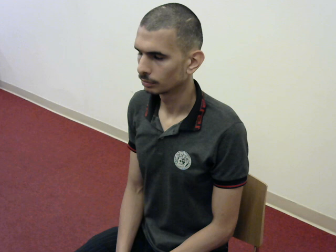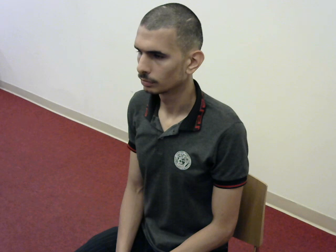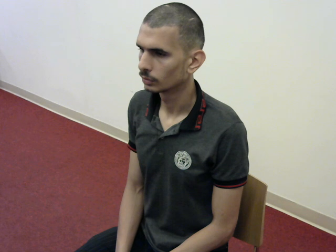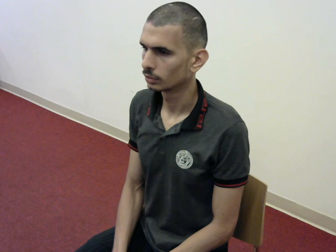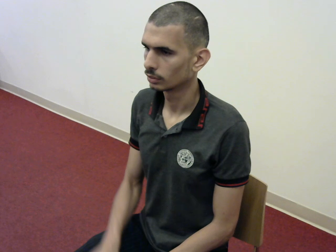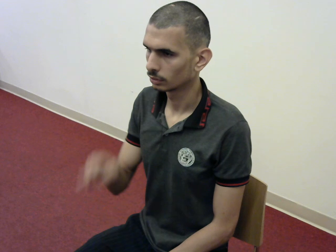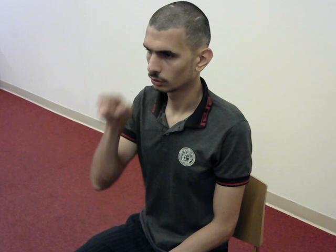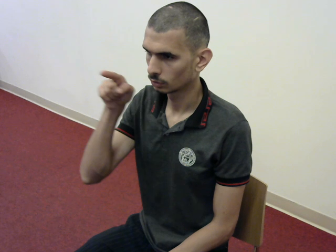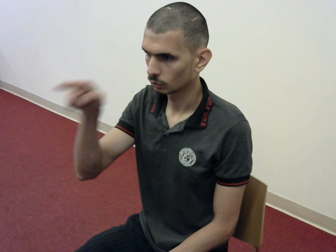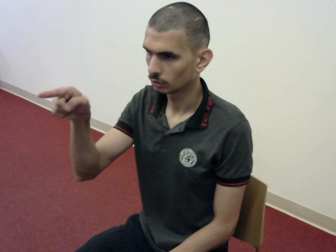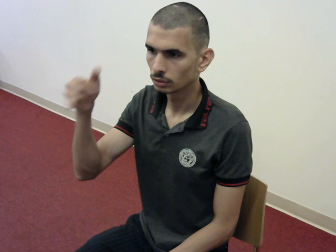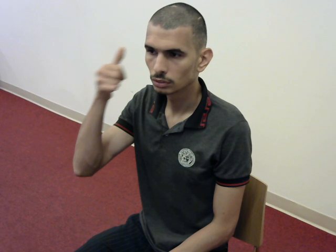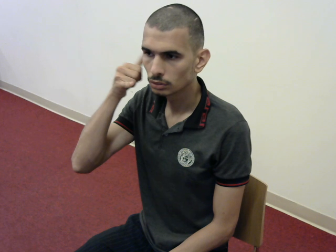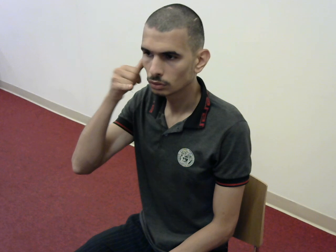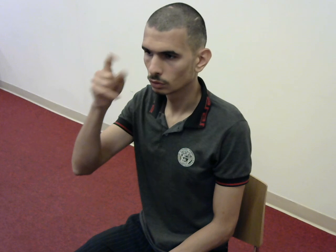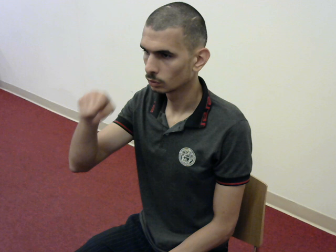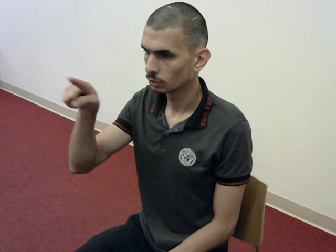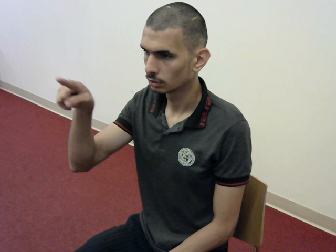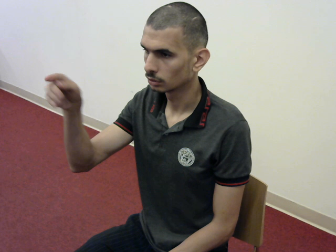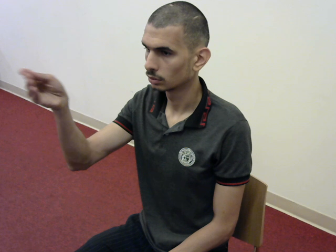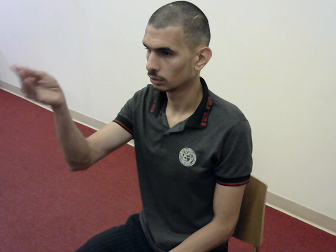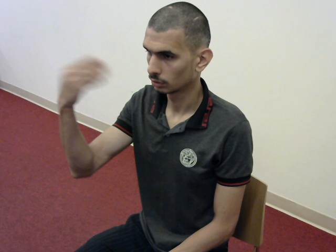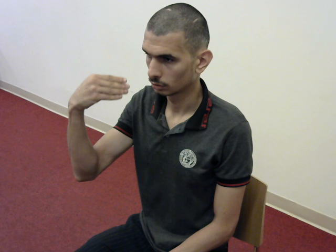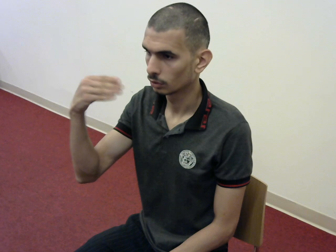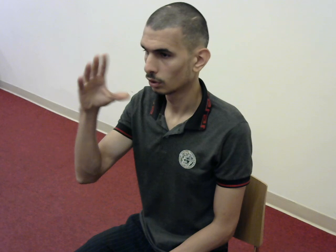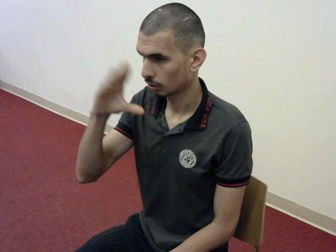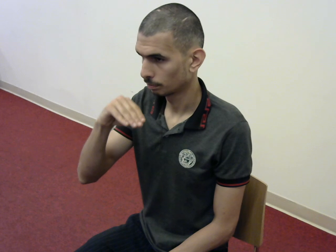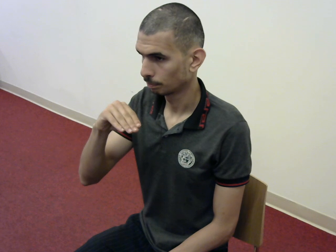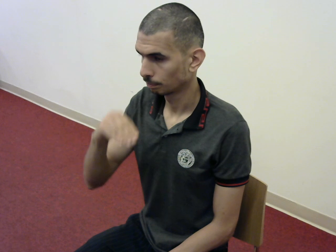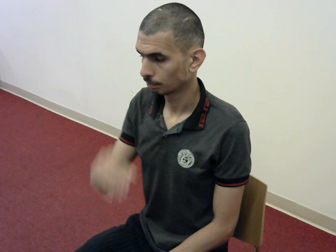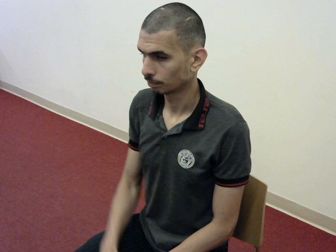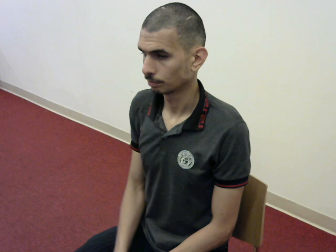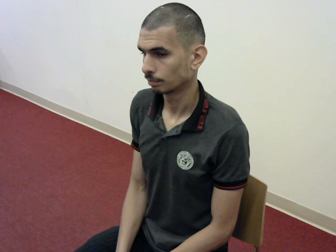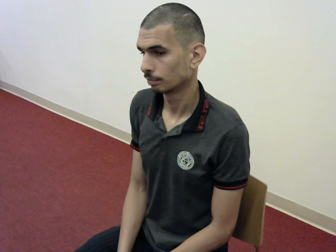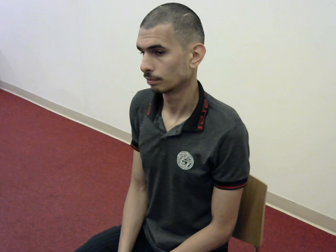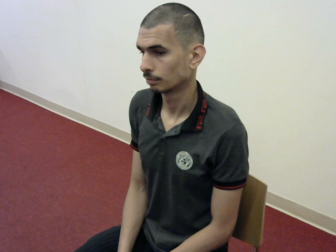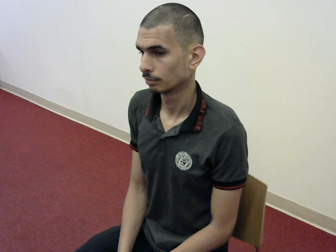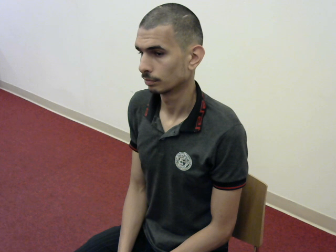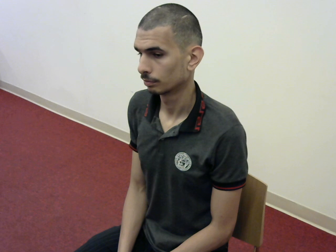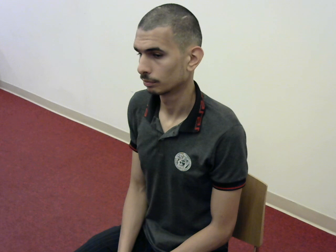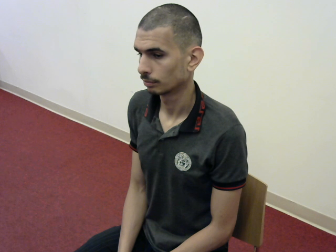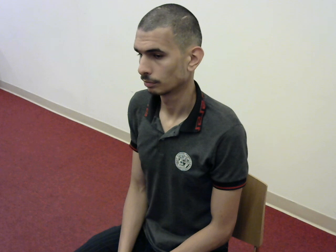Siz telefon nömrənizi verə bilərsinizmi?